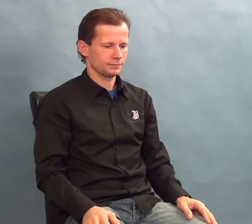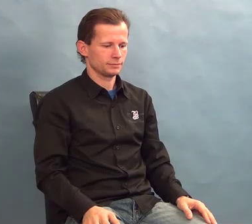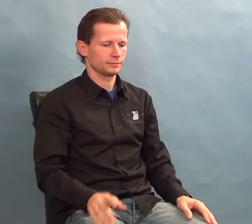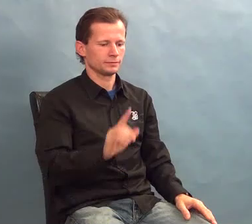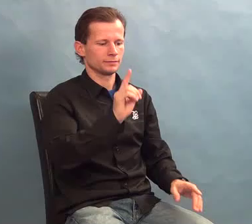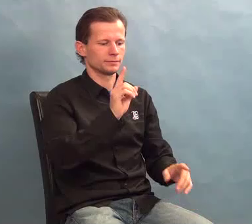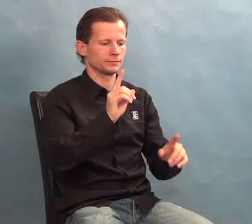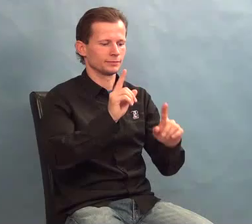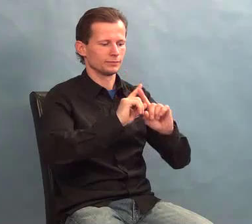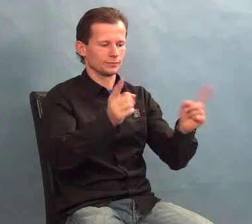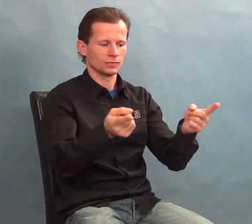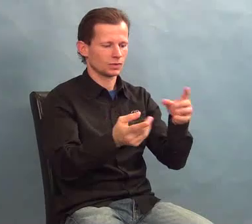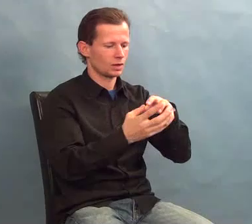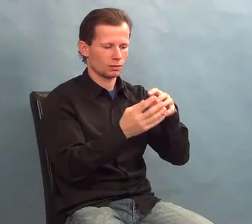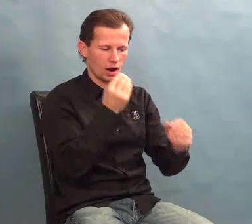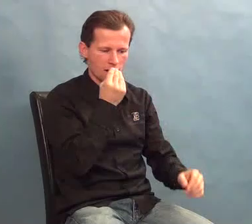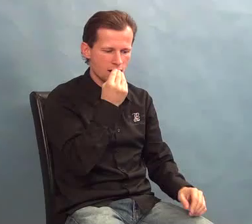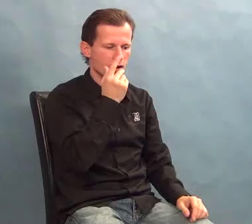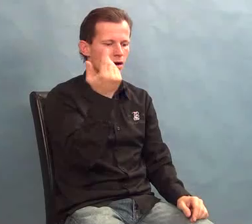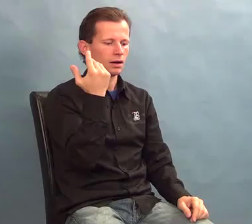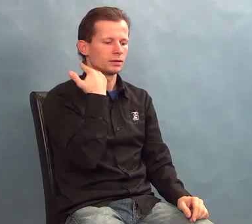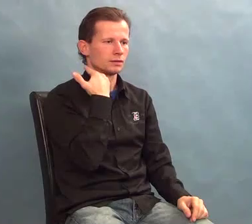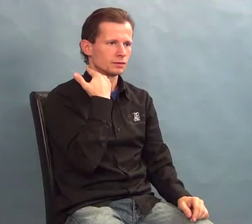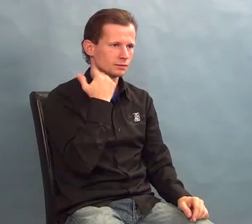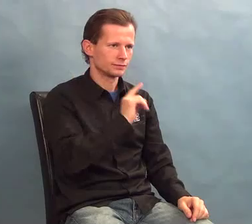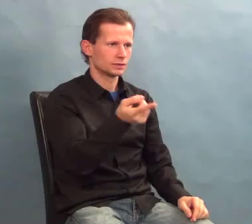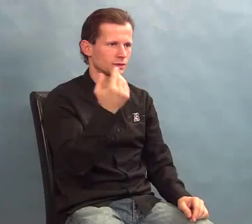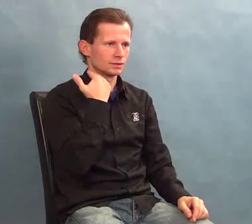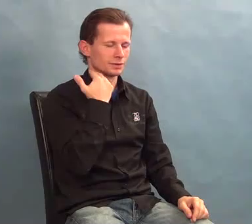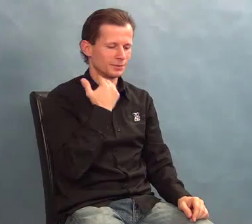Nie wolno jeść hamburgerów oraz pić alkoholu.